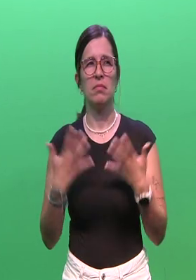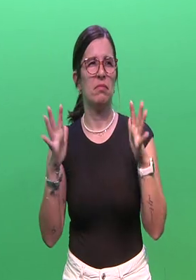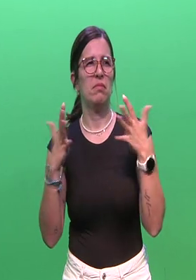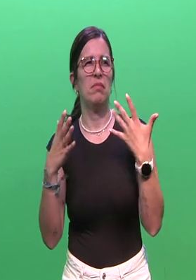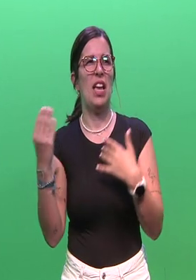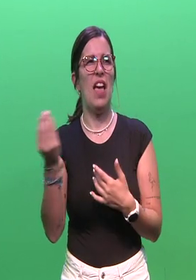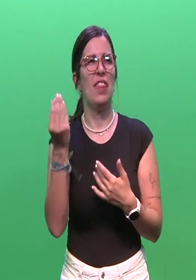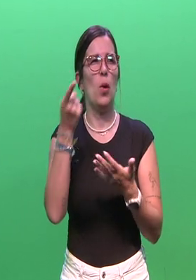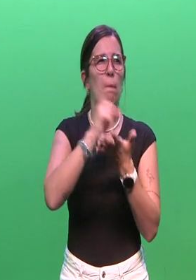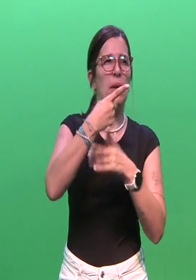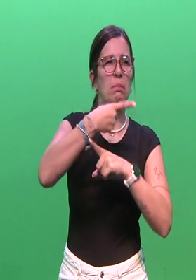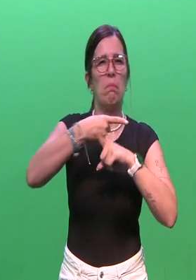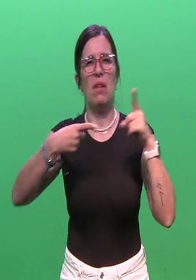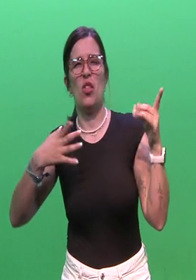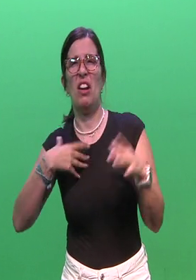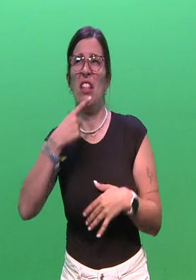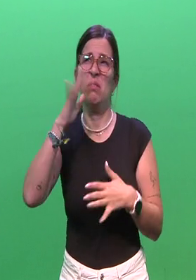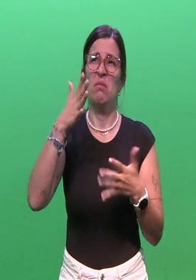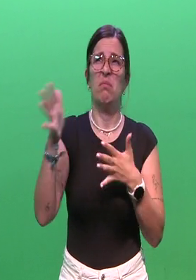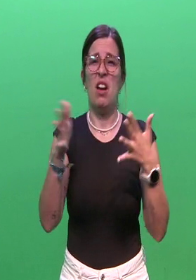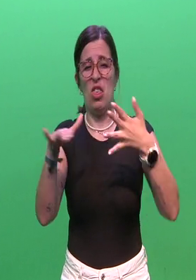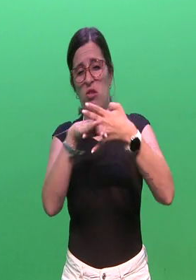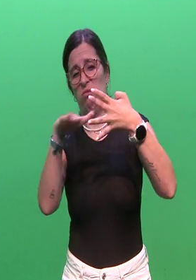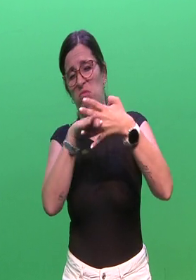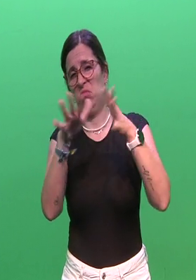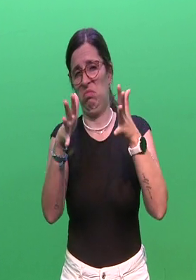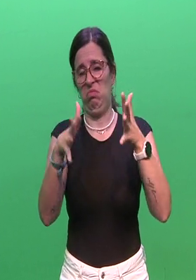Fa un mes i mig, més o menys, a mitjan març.